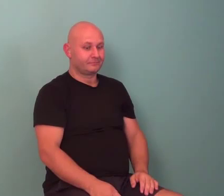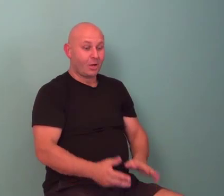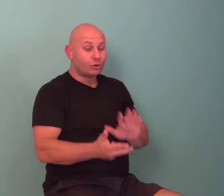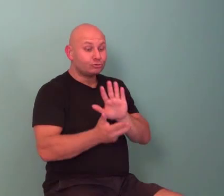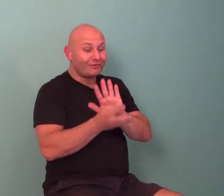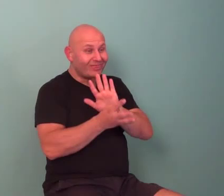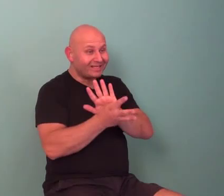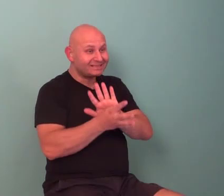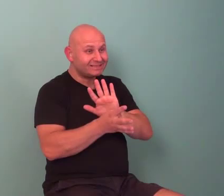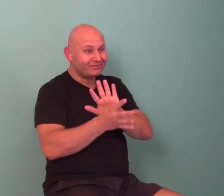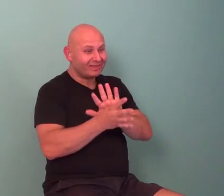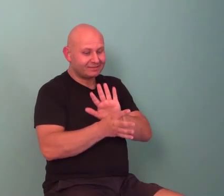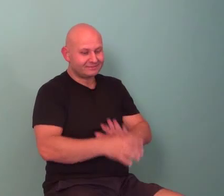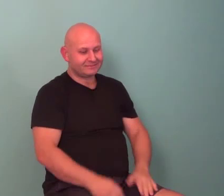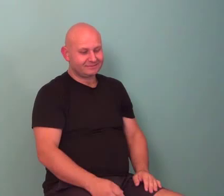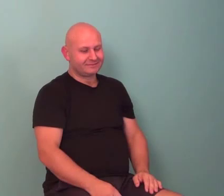Dziewiętnastego.